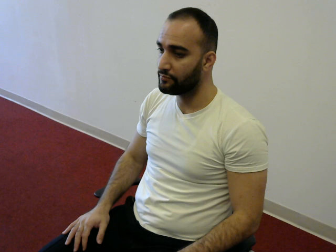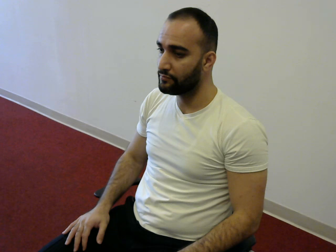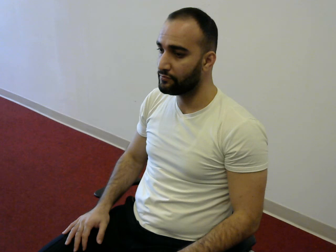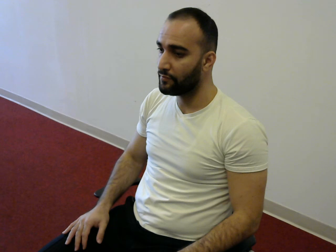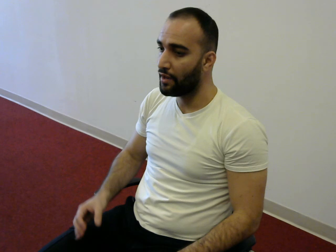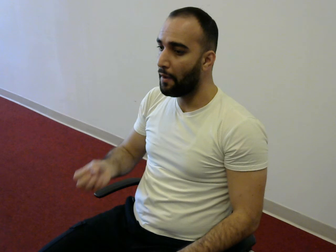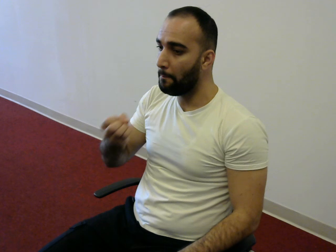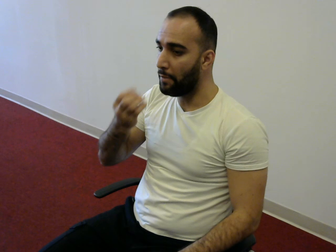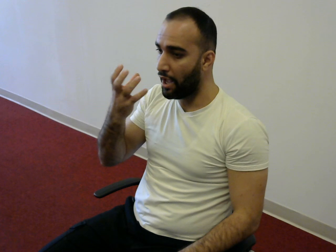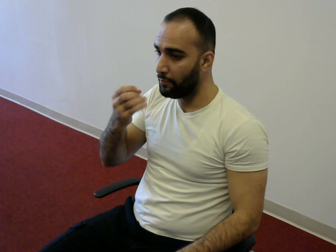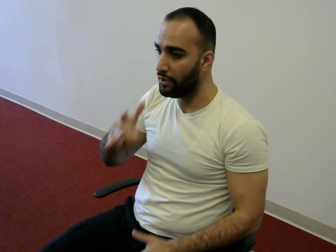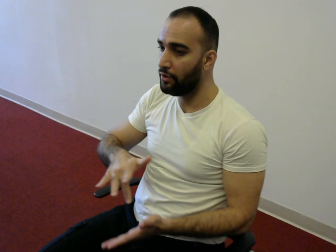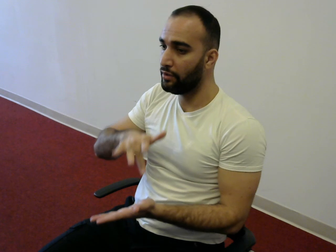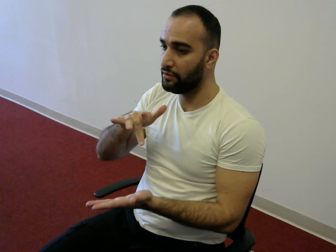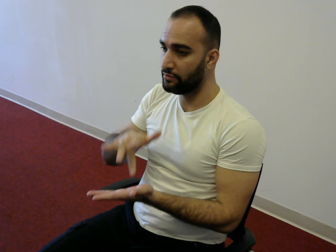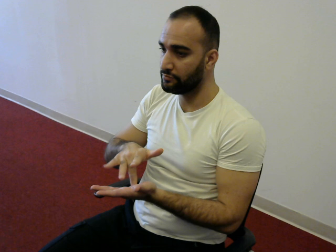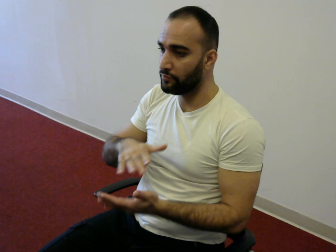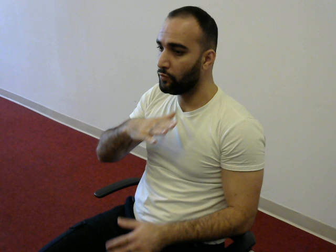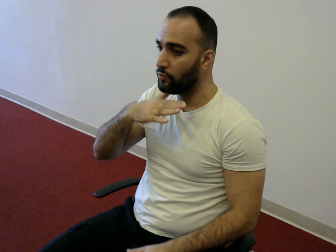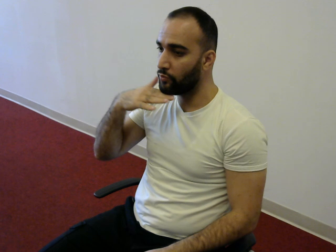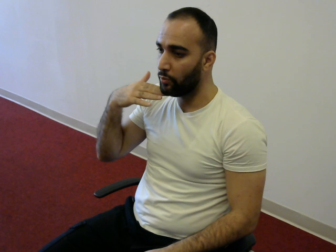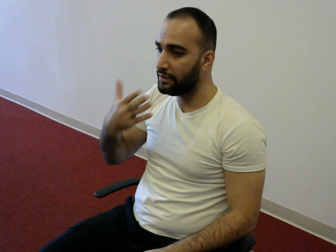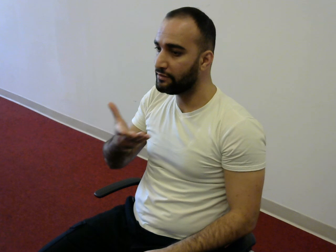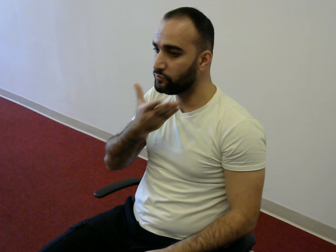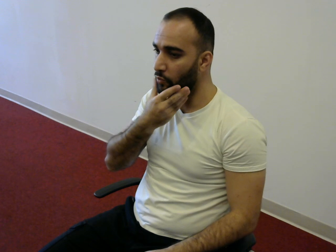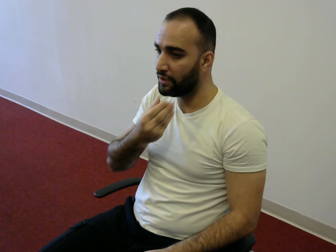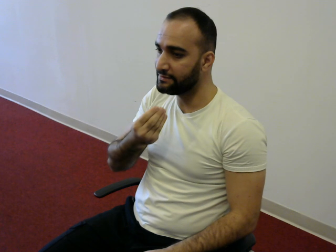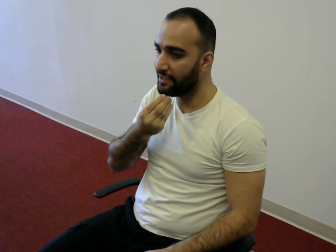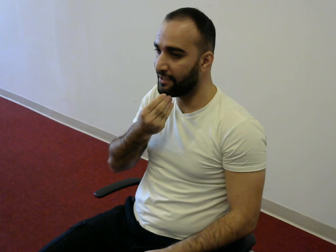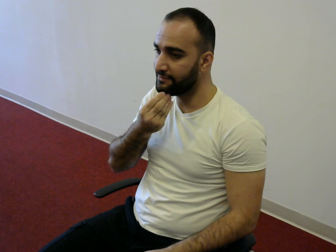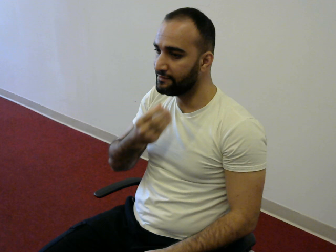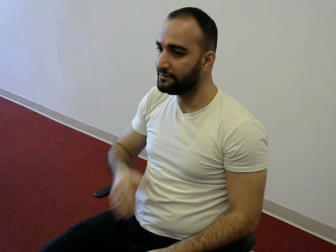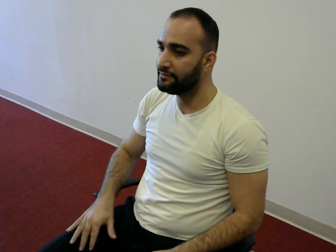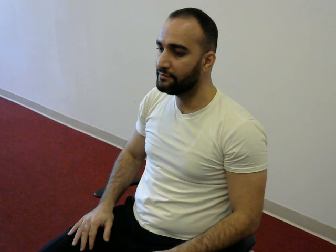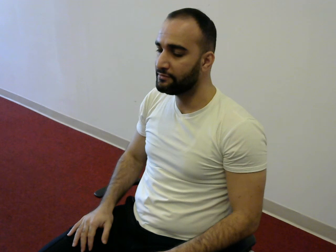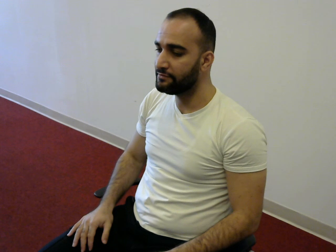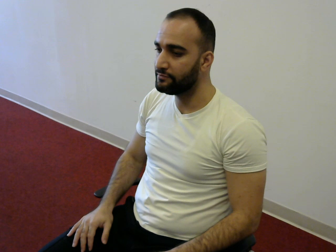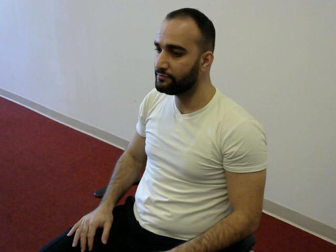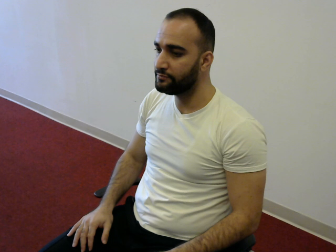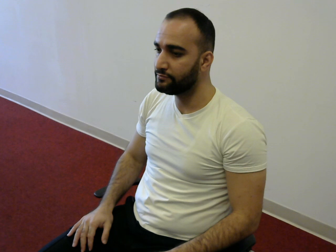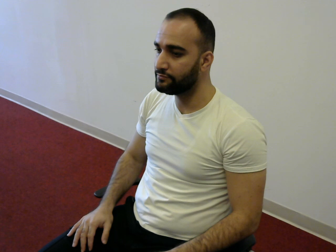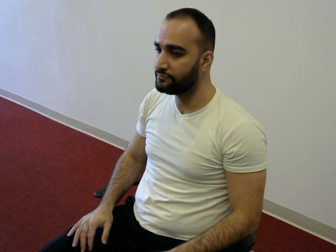Bakı şəhəri çox gözəldir